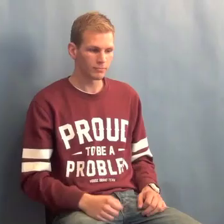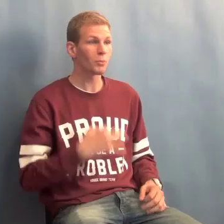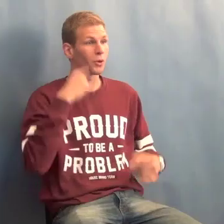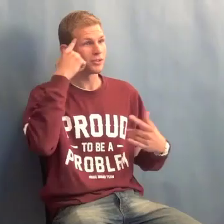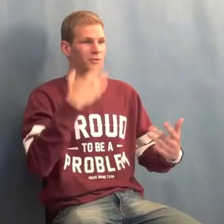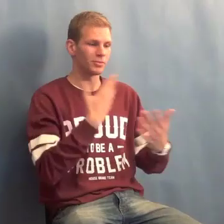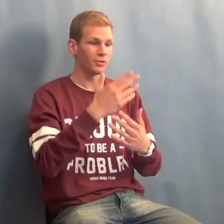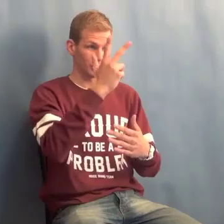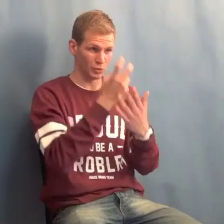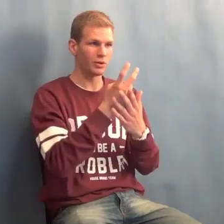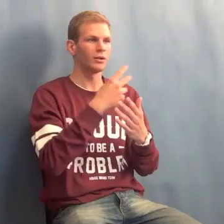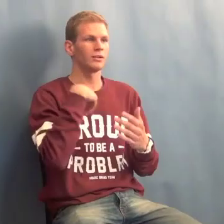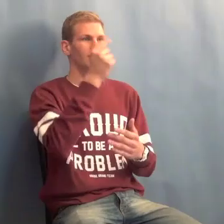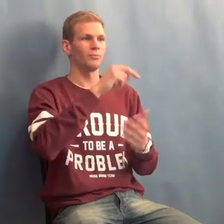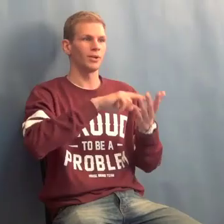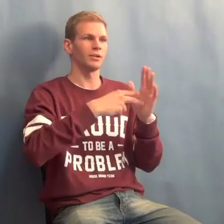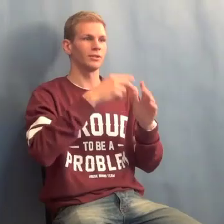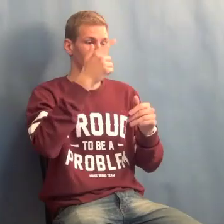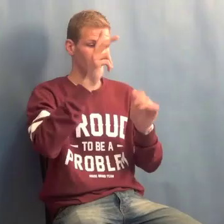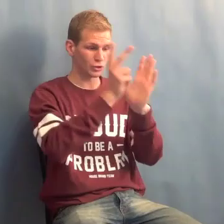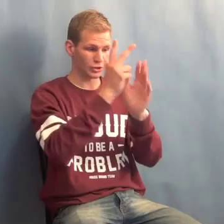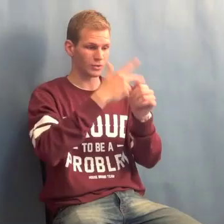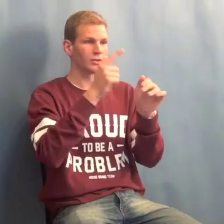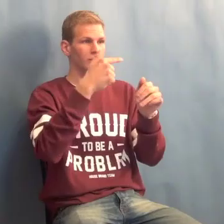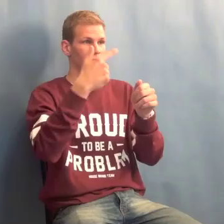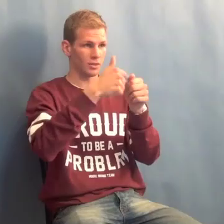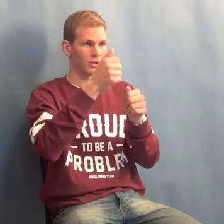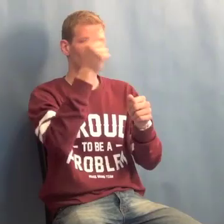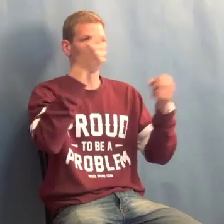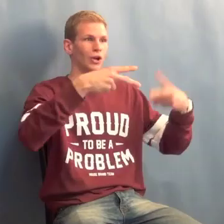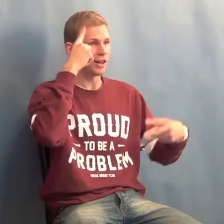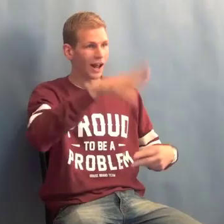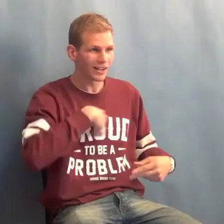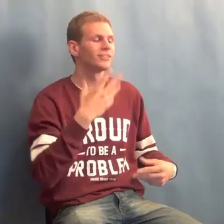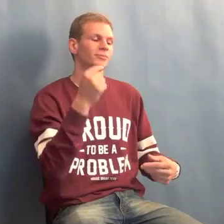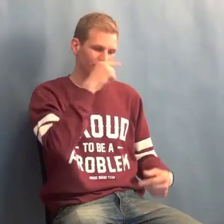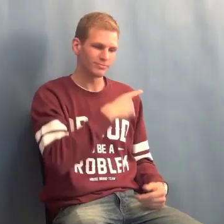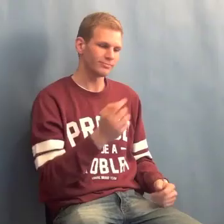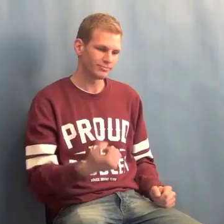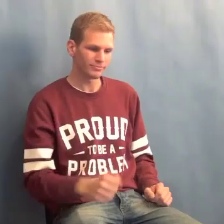Miałem plan, propozycję, abyśmy się spotkali w środę, trzeciego lutego i poszli do kina między osiemnastą trzydzieści a dwudziestą pierwszą, ale się nie udało.